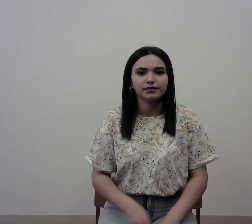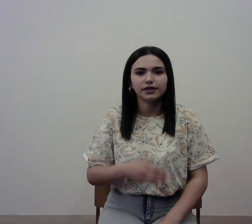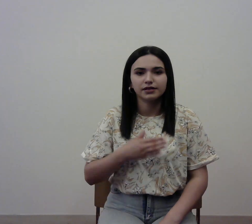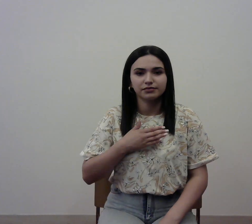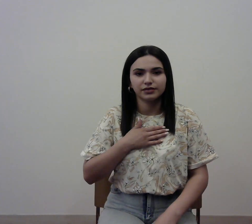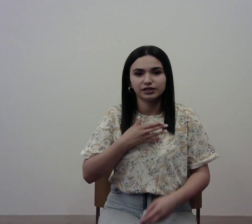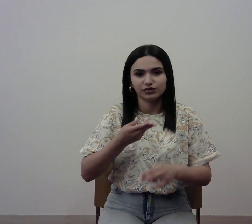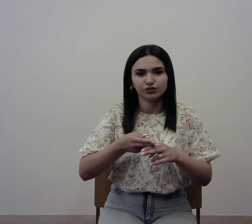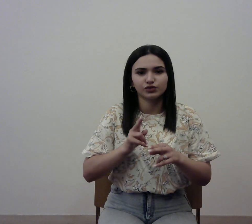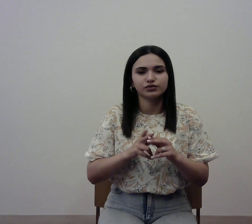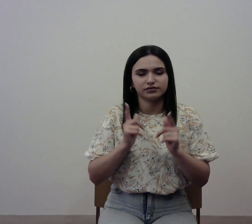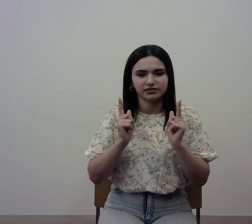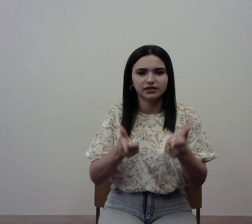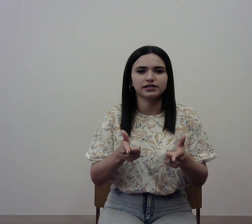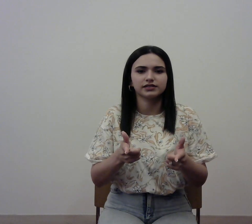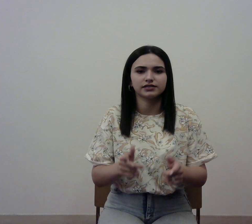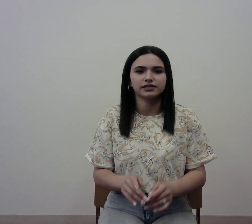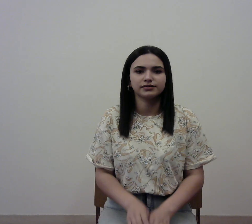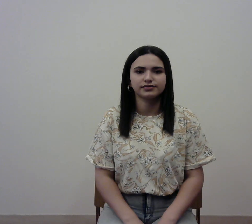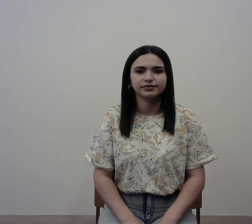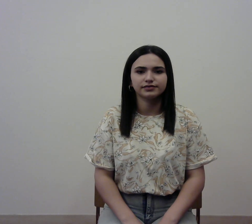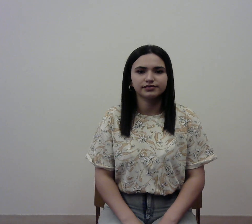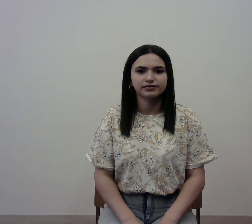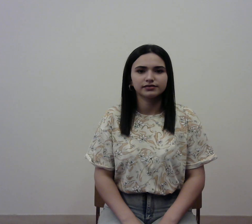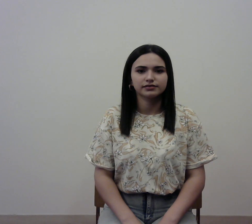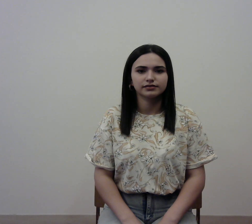Mən bununla razıyam